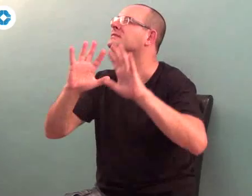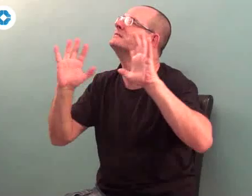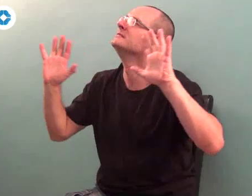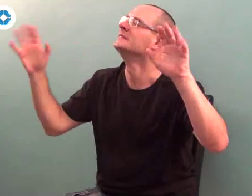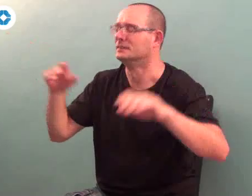Dobra.